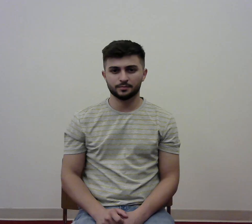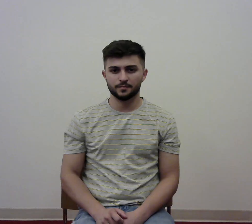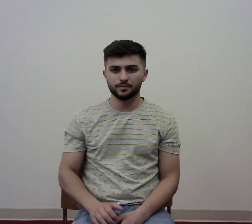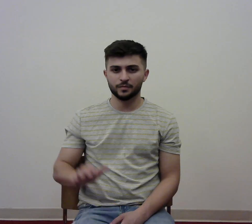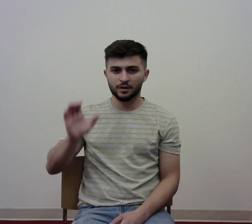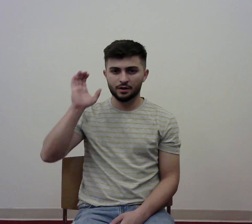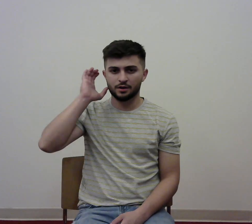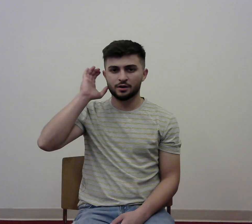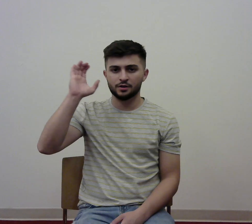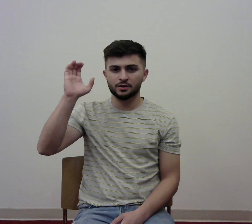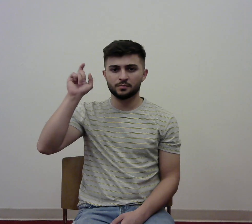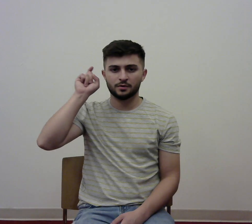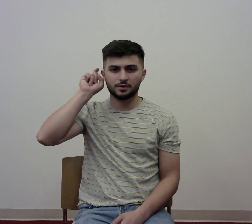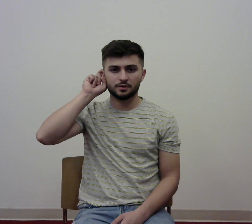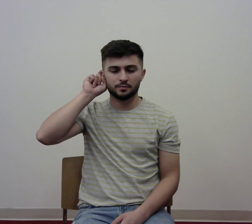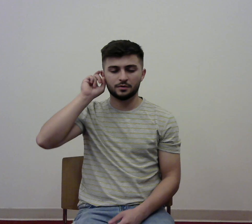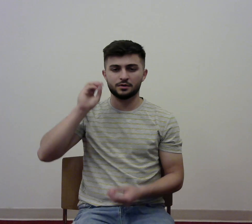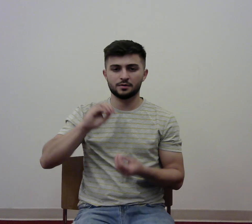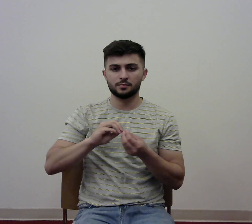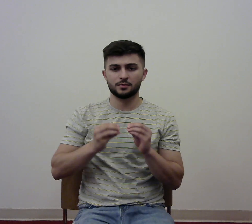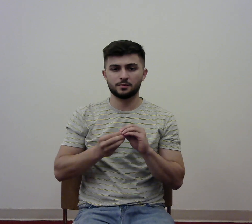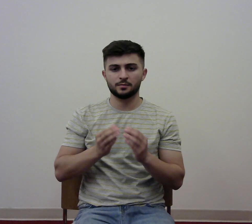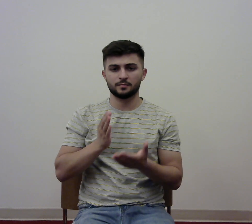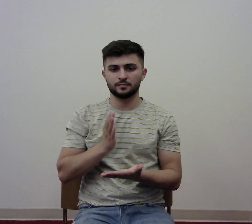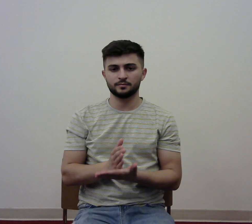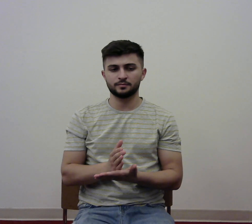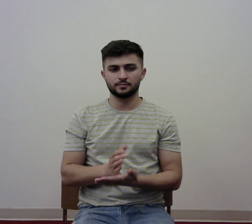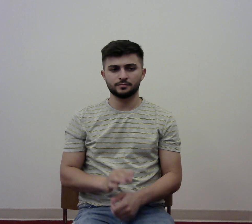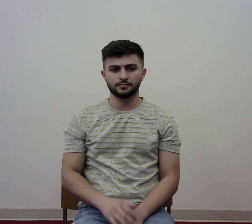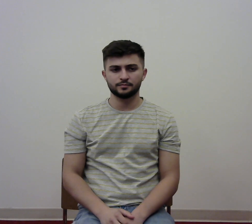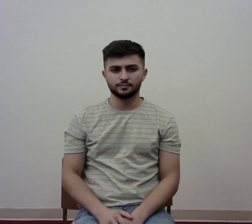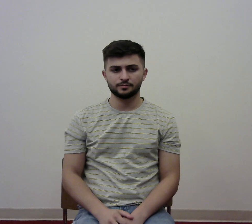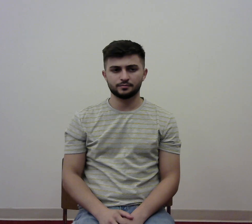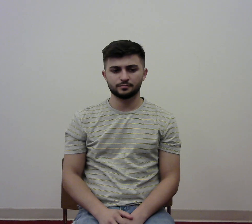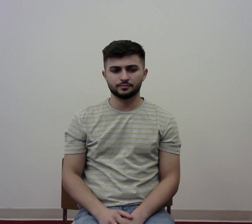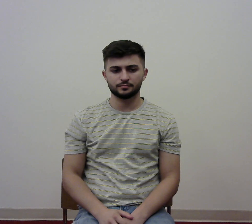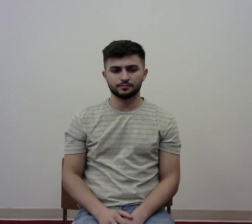Eşitmə aparatımın nasazlığı var